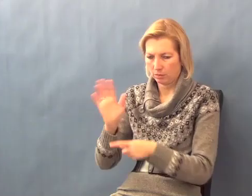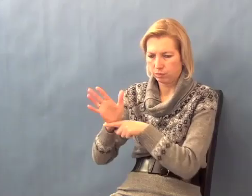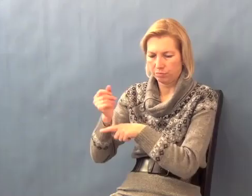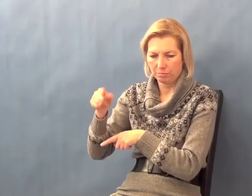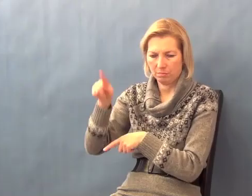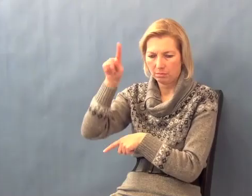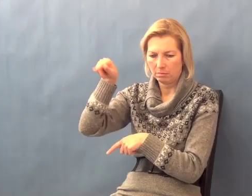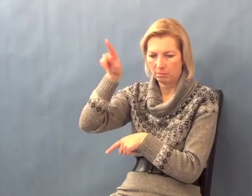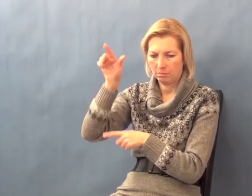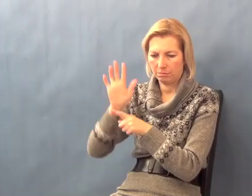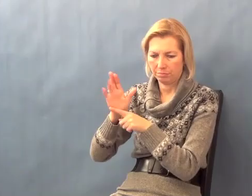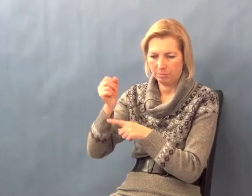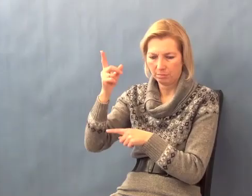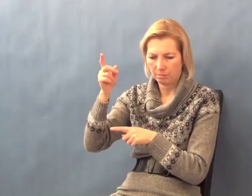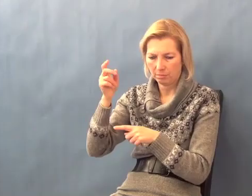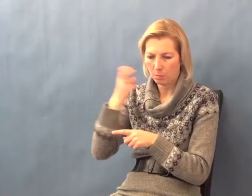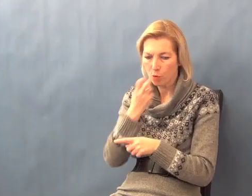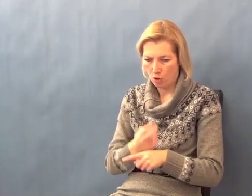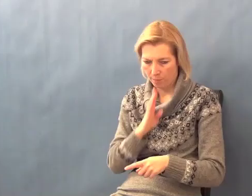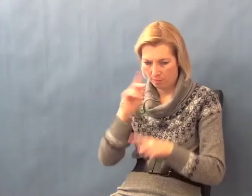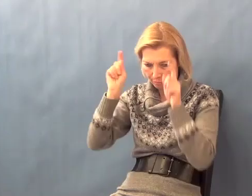Znak, ogień, prąd, dziwne.